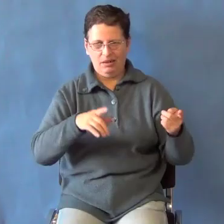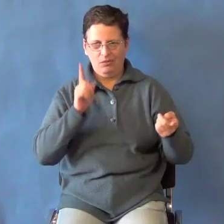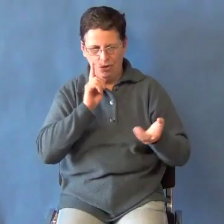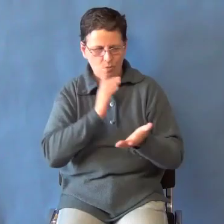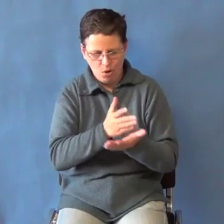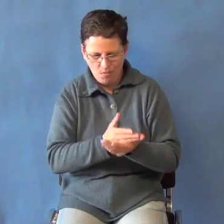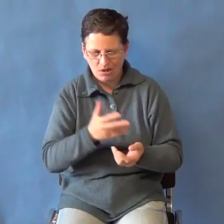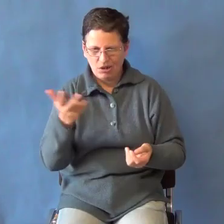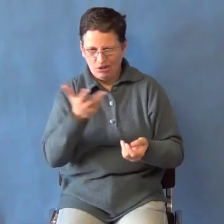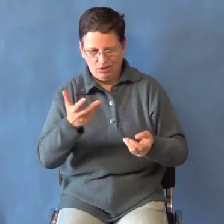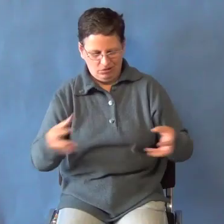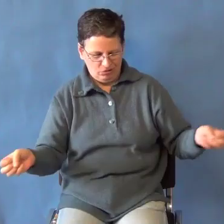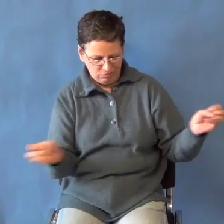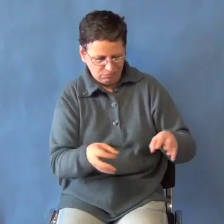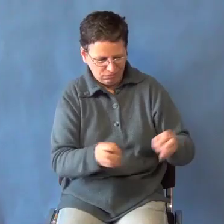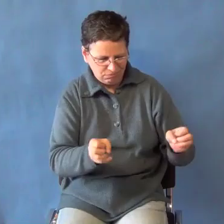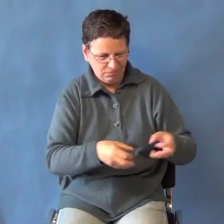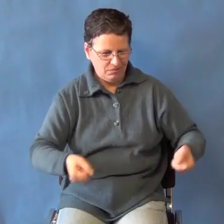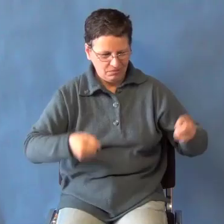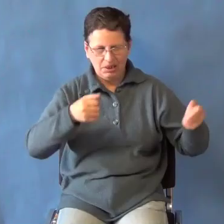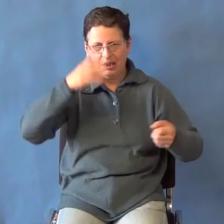Trzech chłopaków pomogło mu pozbierać owoce.